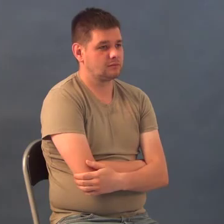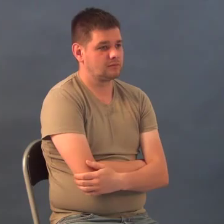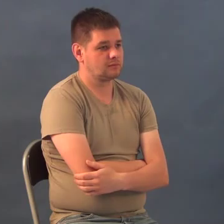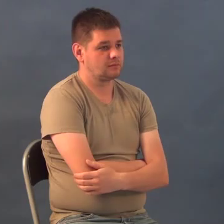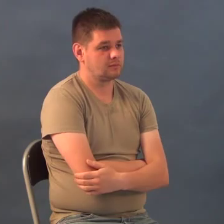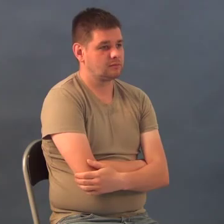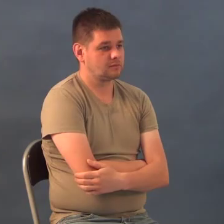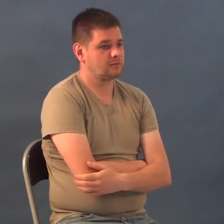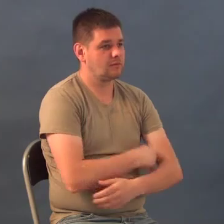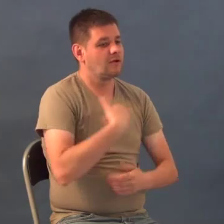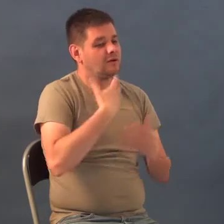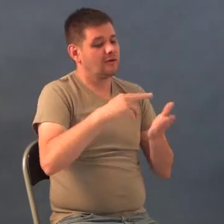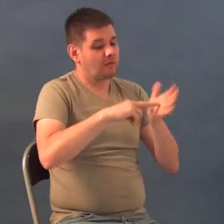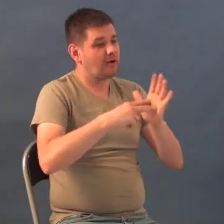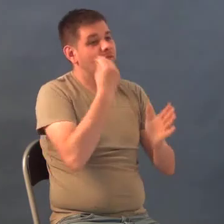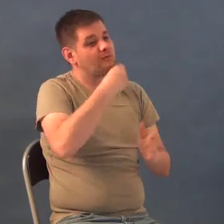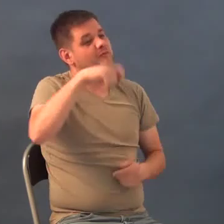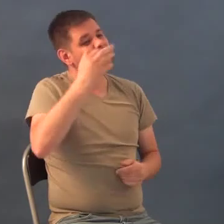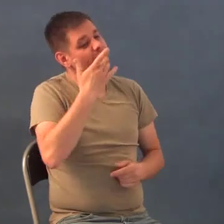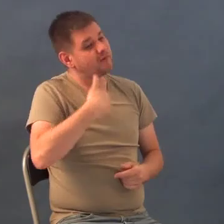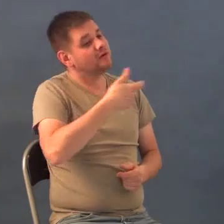Od dziesiątej do osiemnastej, a potem jestem zajęty sprzątaniem.